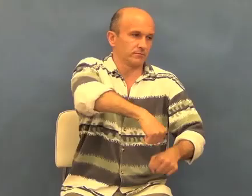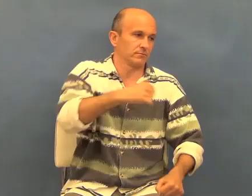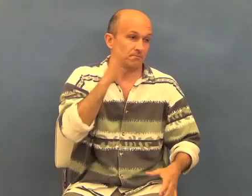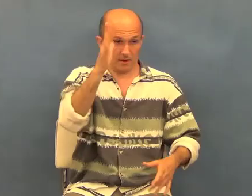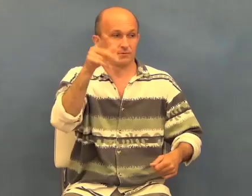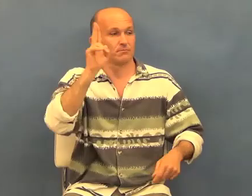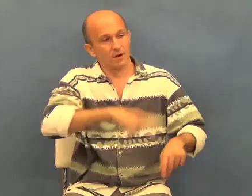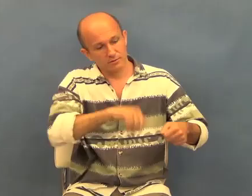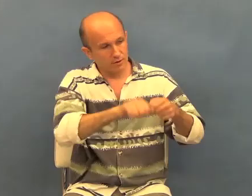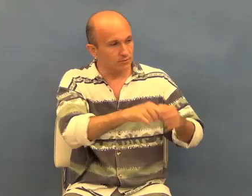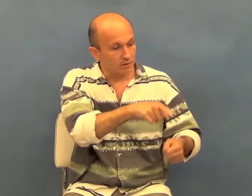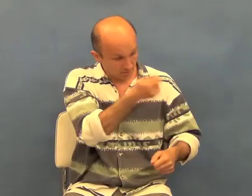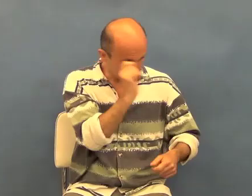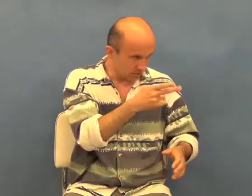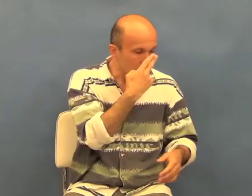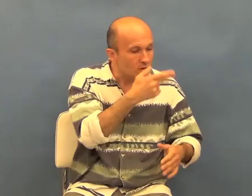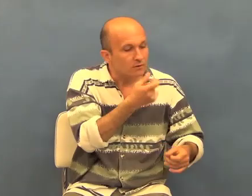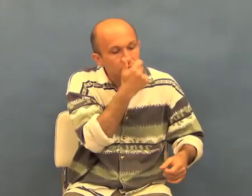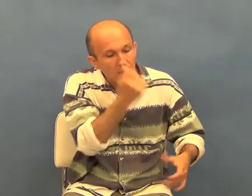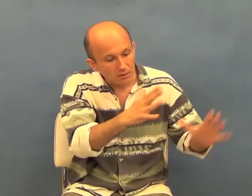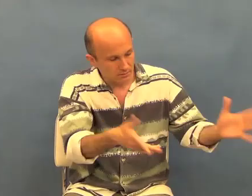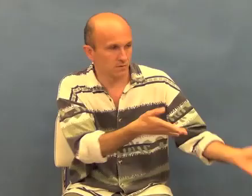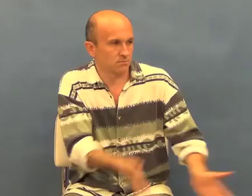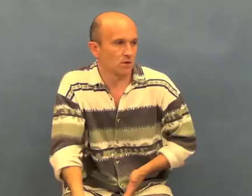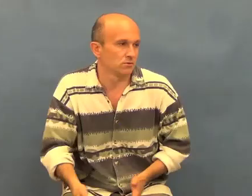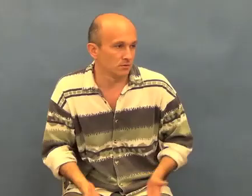Jeśli zatrzyma go policja na kontrolę, to będą chcieli zobaczyć worek ze śmieciami.